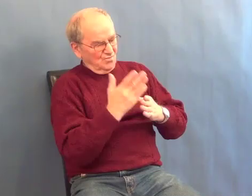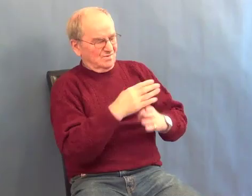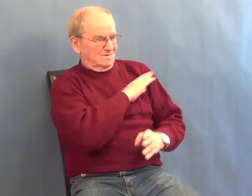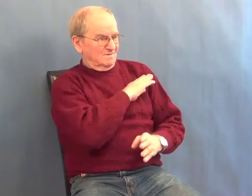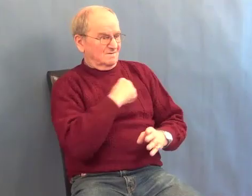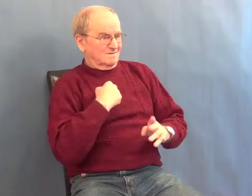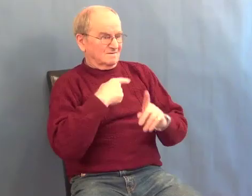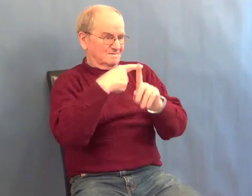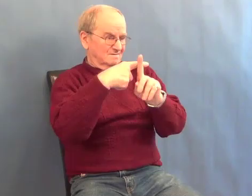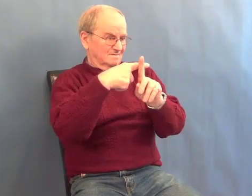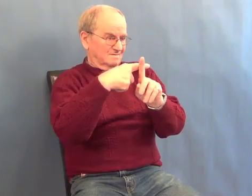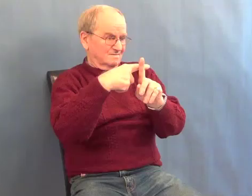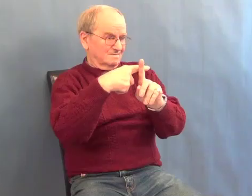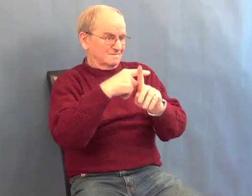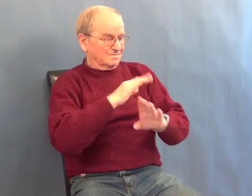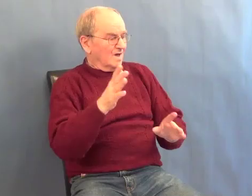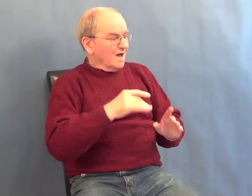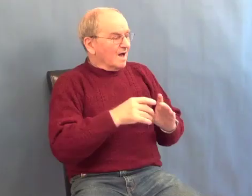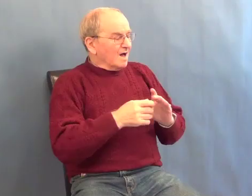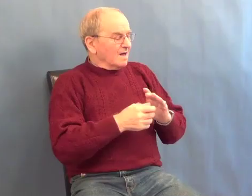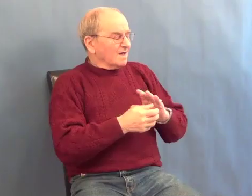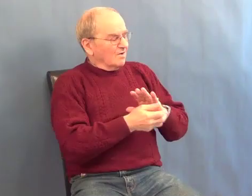Zobacz, on już umarł i leży na cmentarzu.